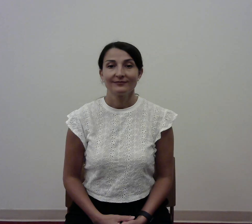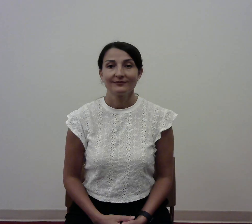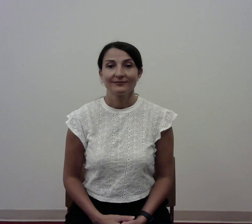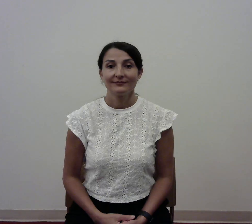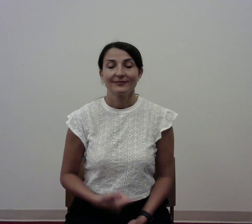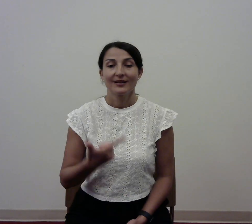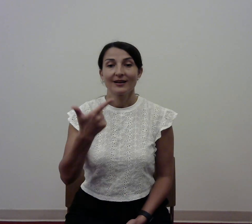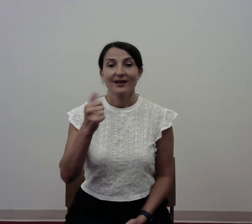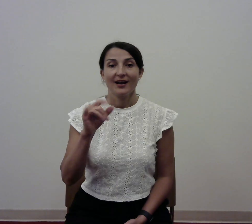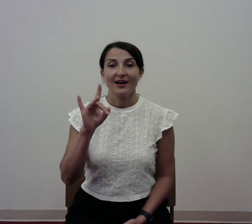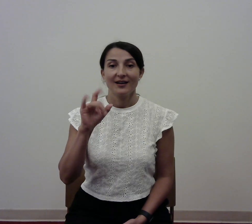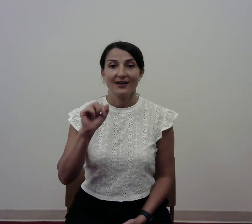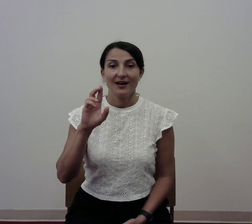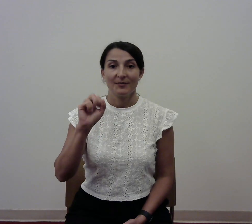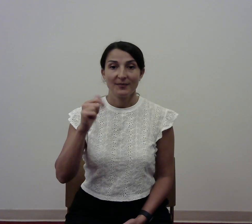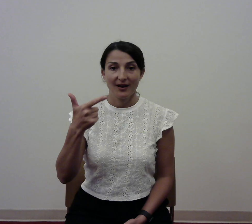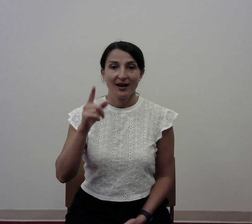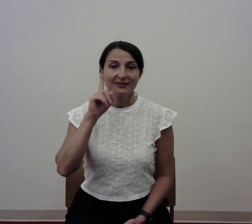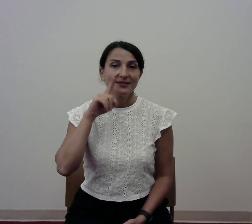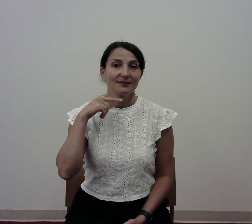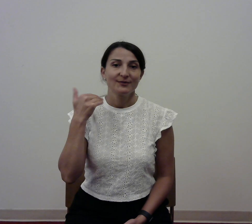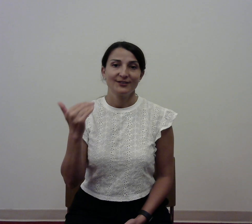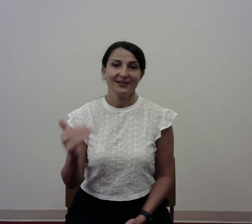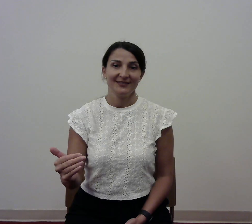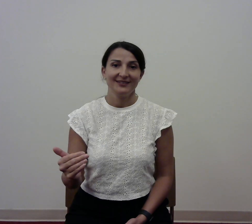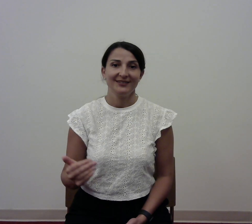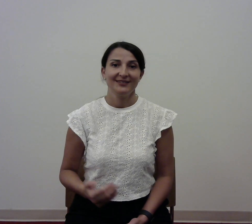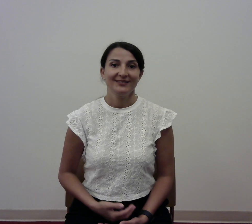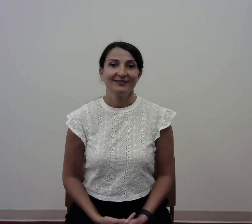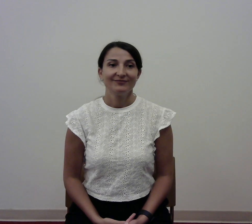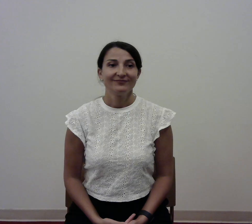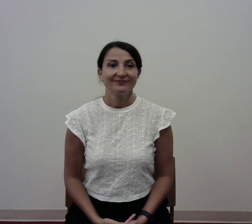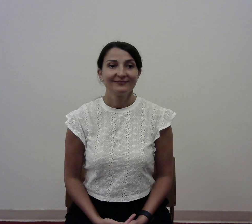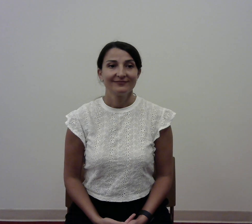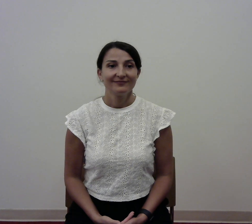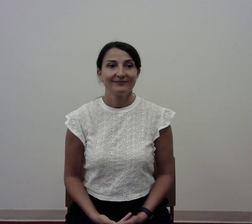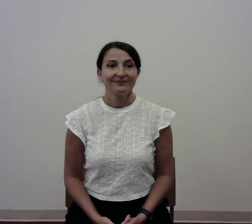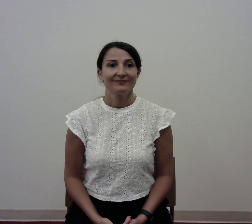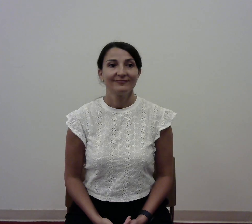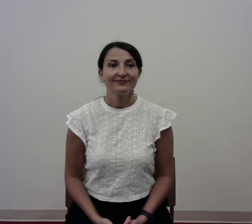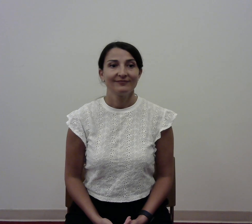Qarabağ Azərbaycandır!